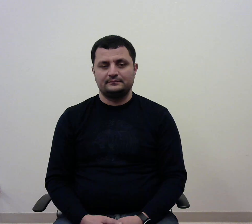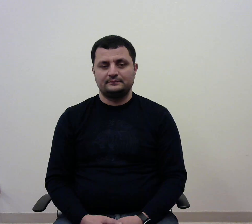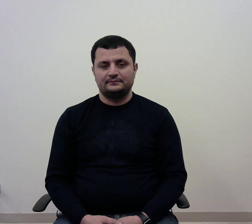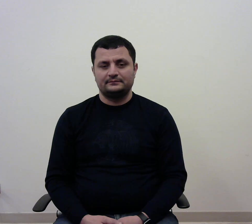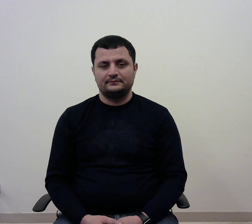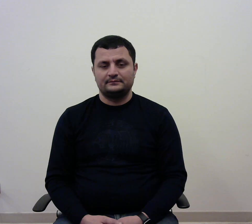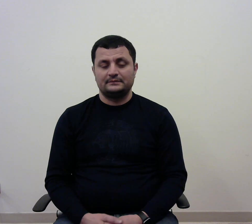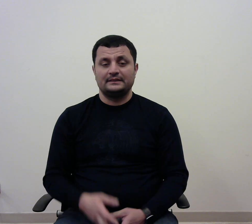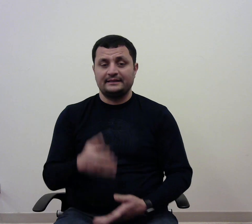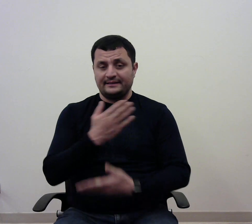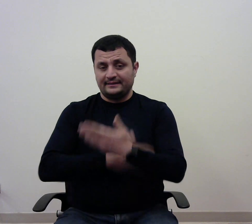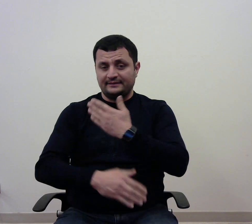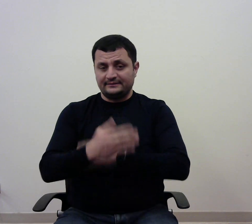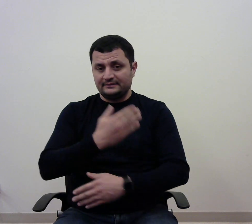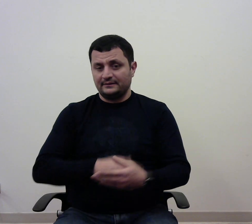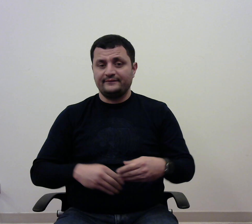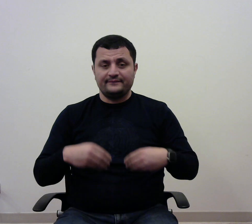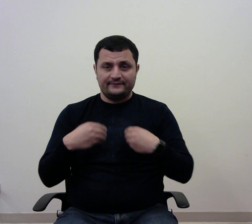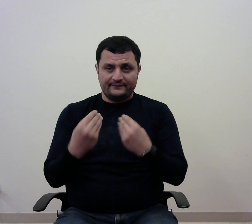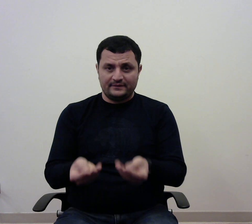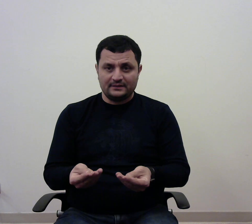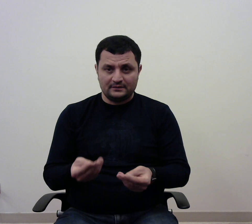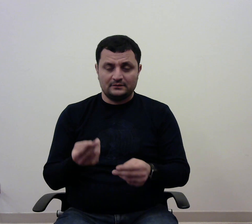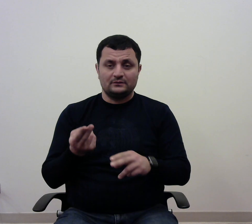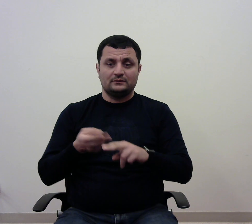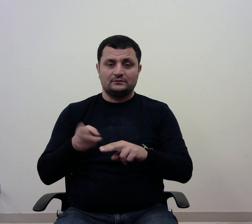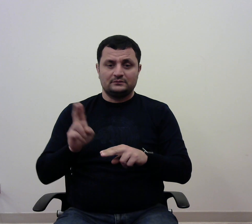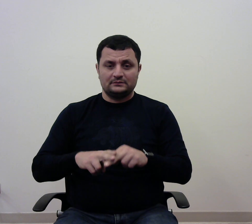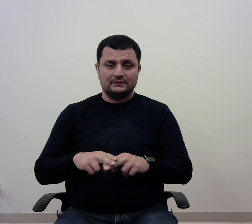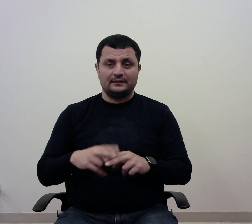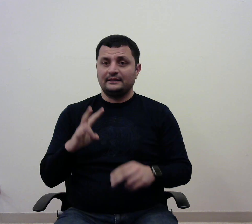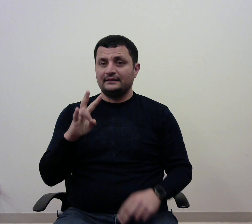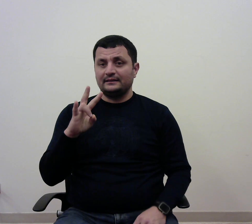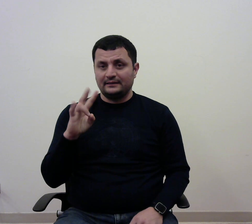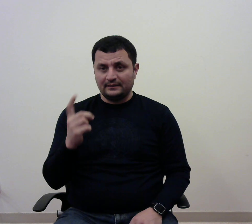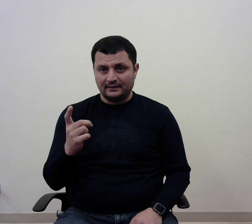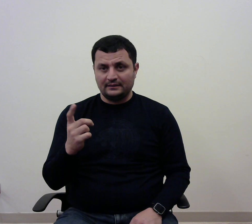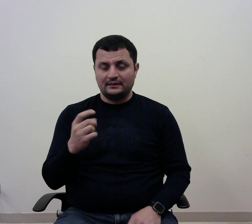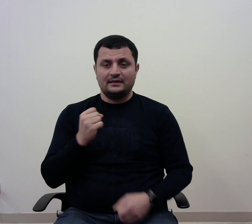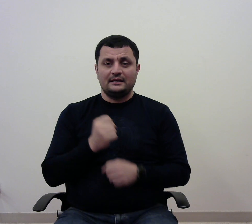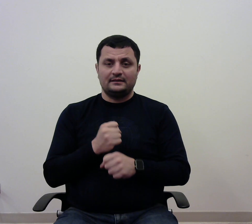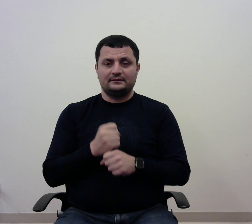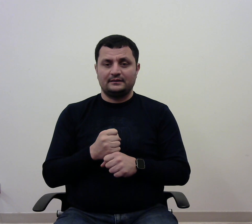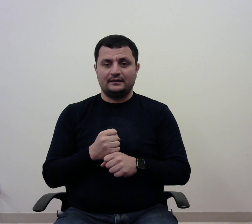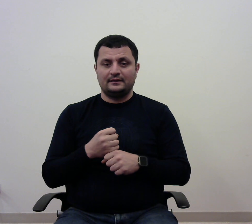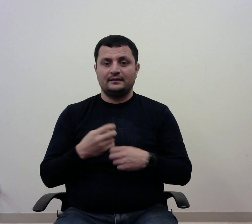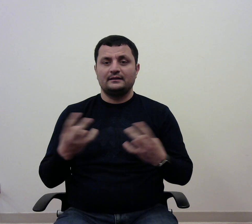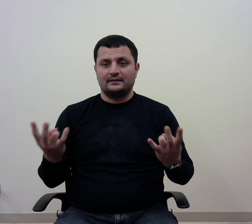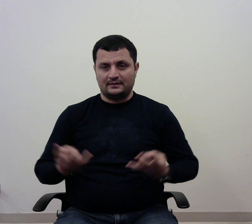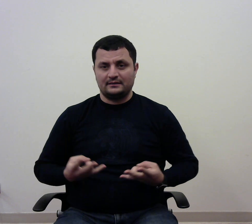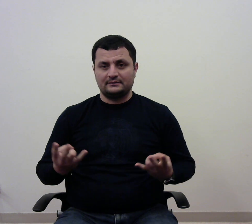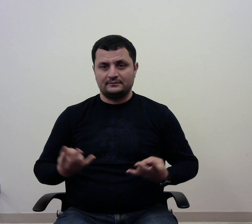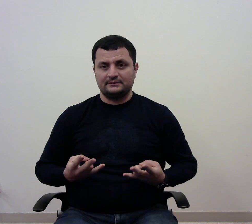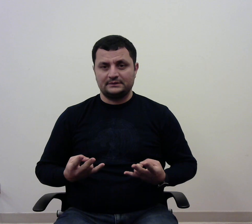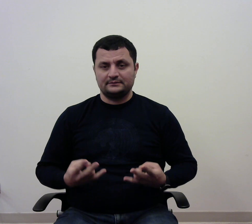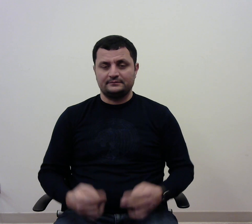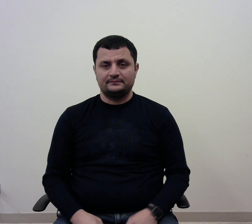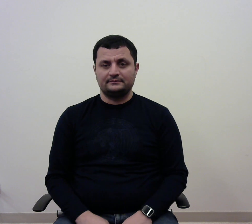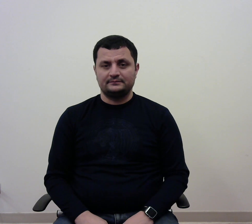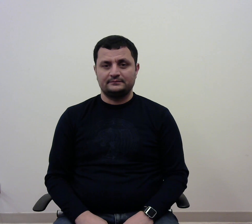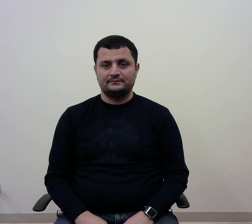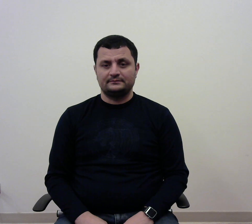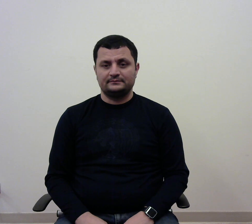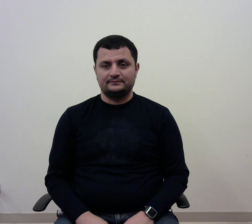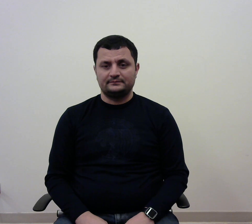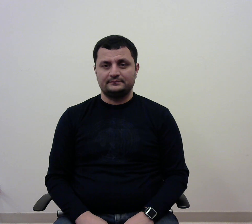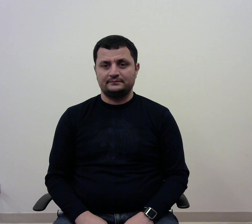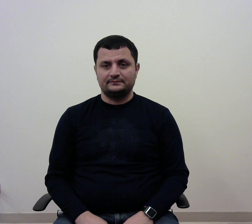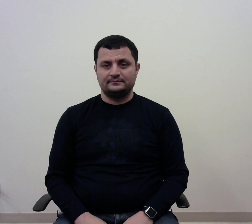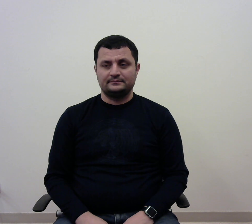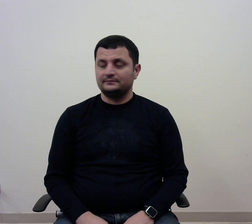Əlilliyin təyin olunması üçün nə etmək lazımdır?